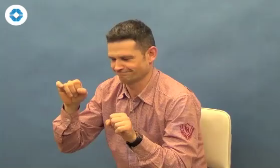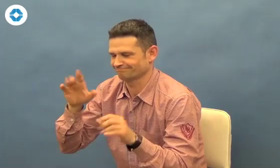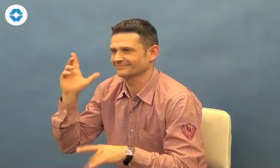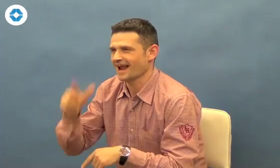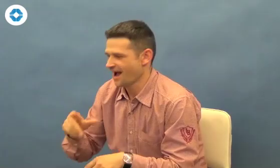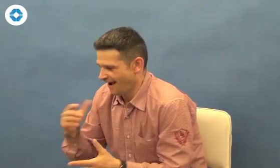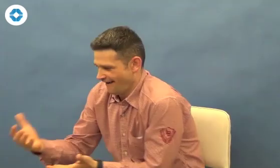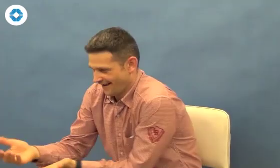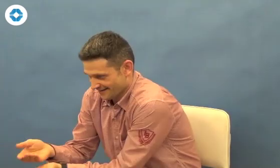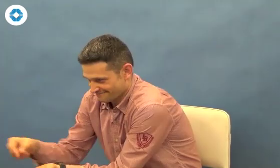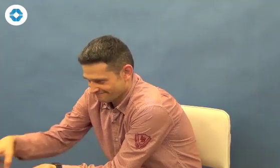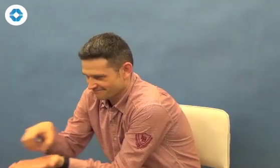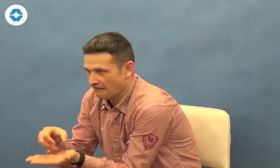Chłopiec bierze żabkę na dłoń.